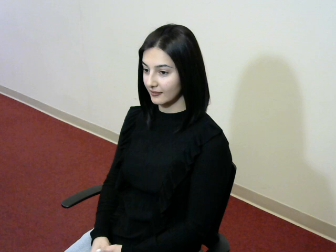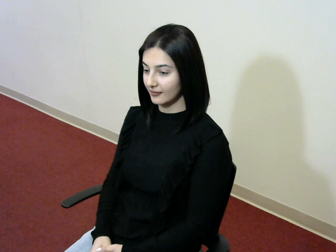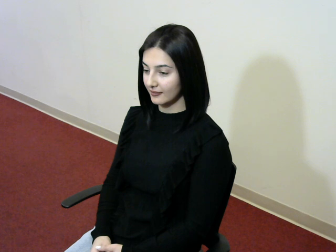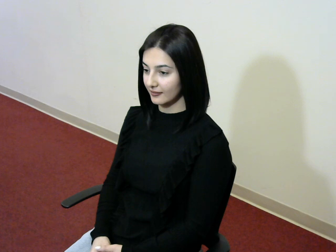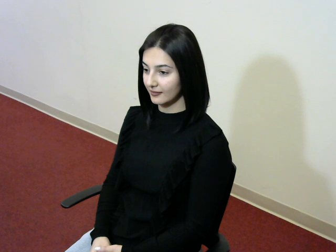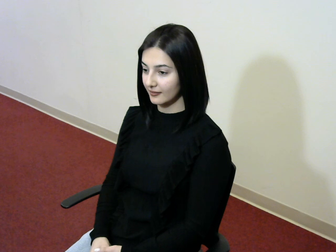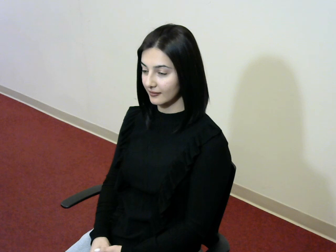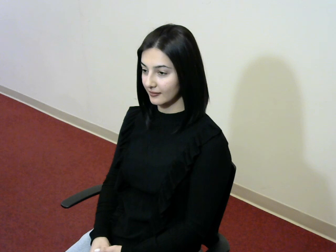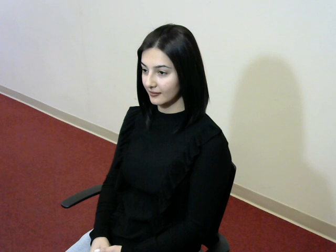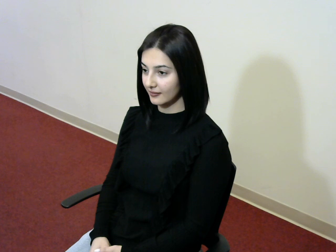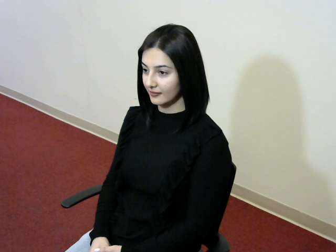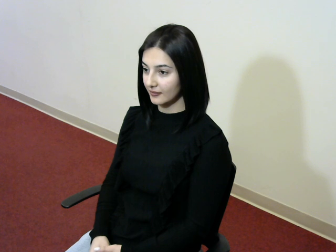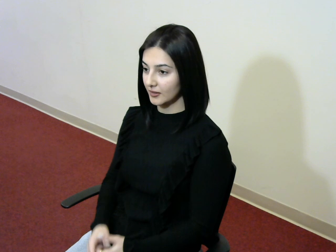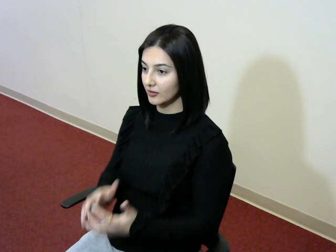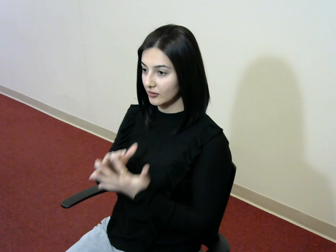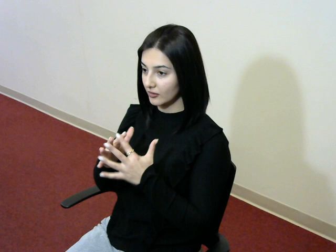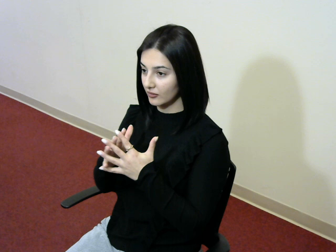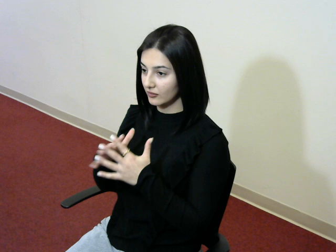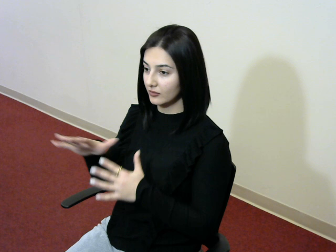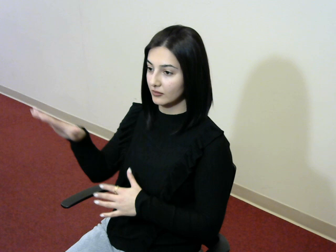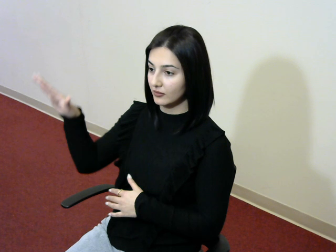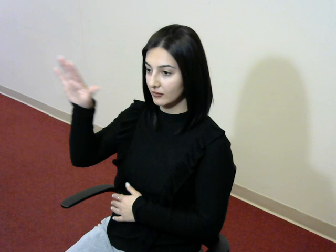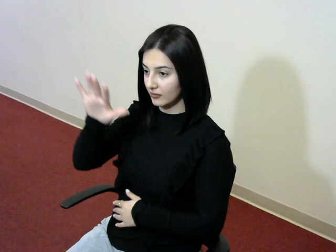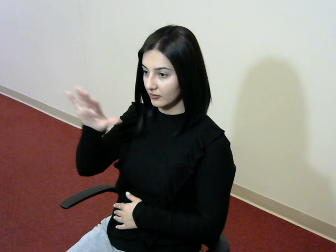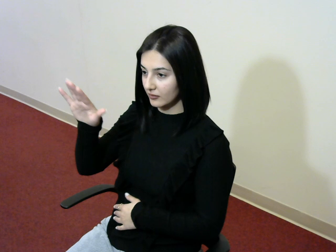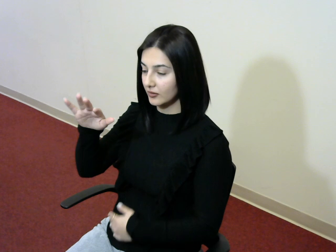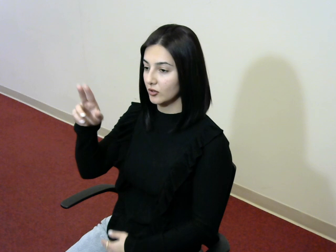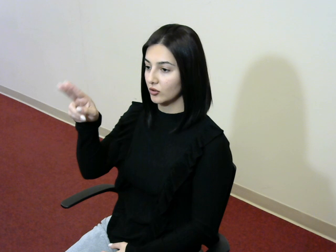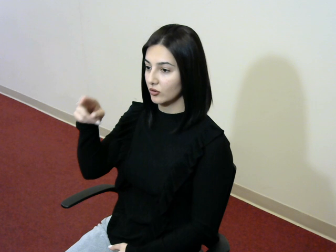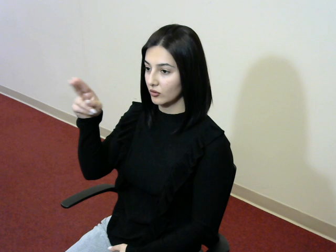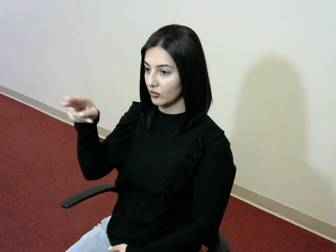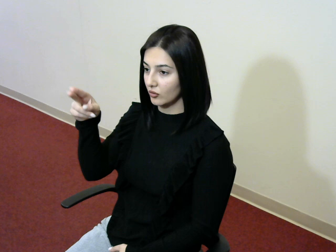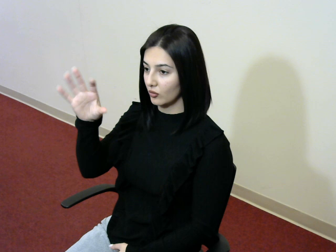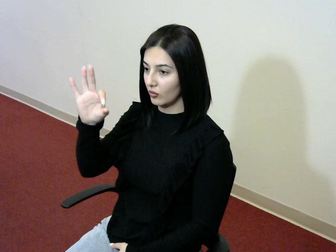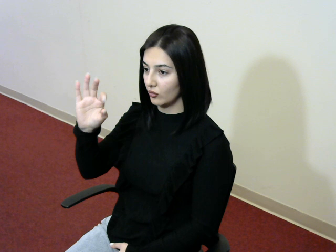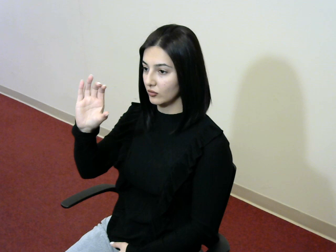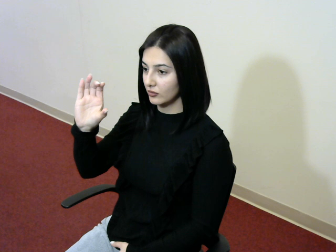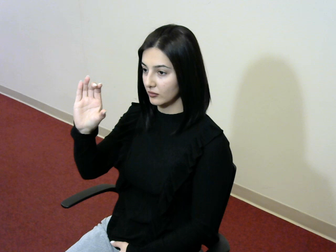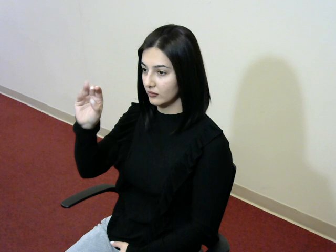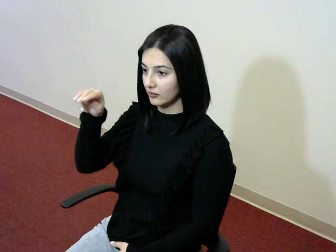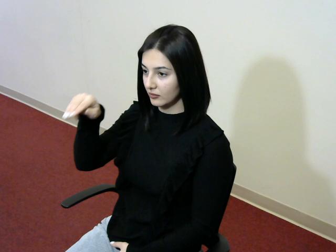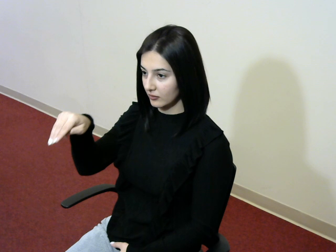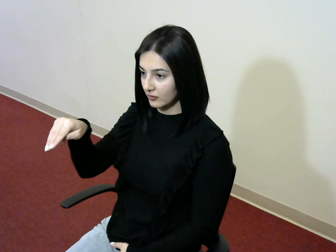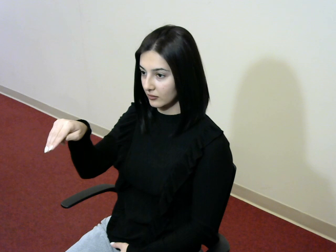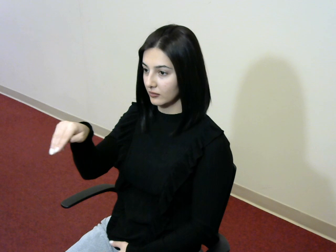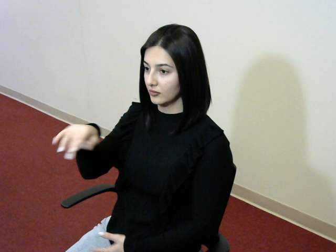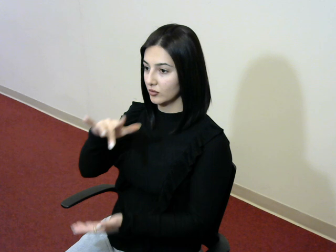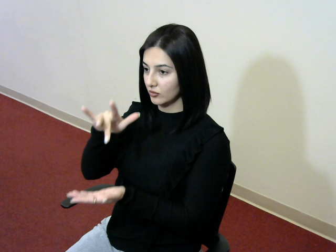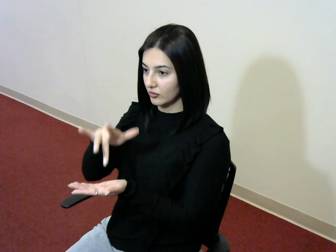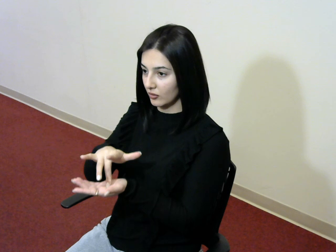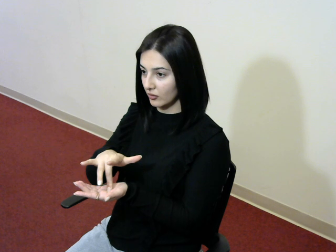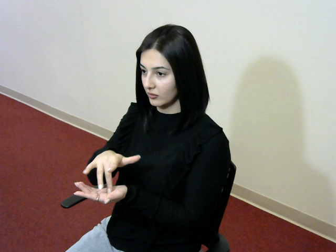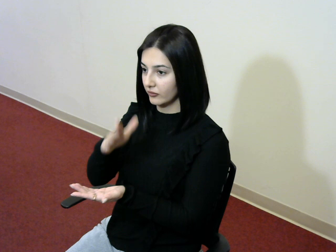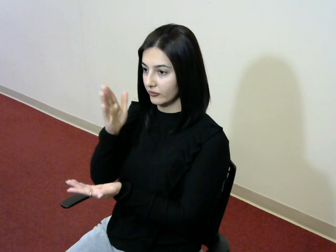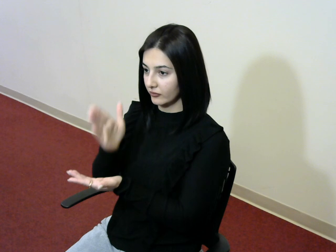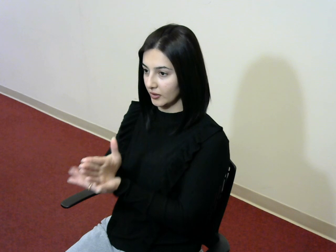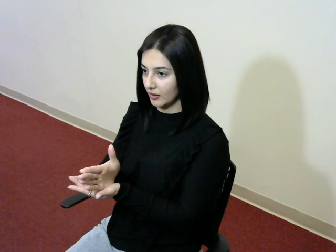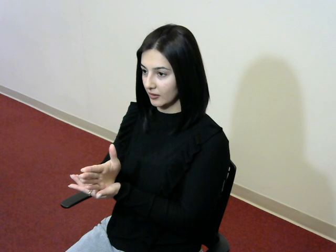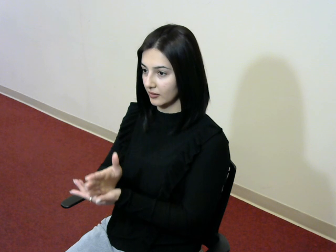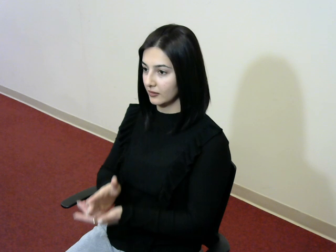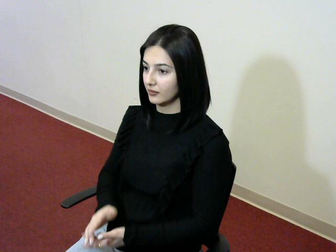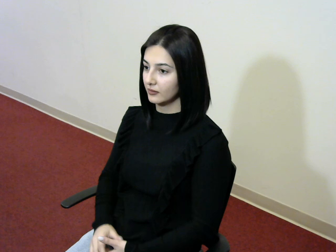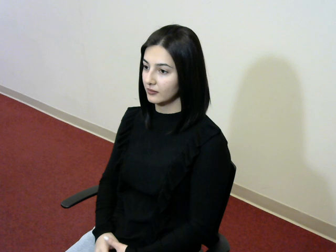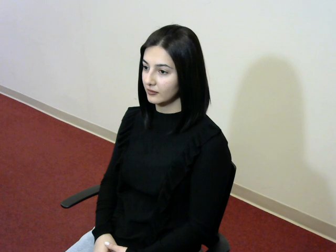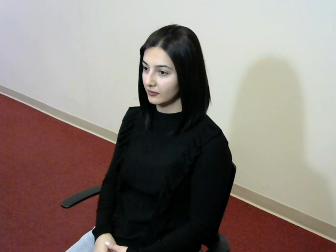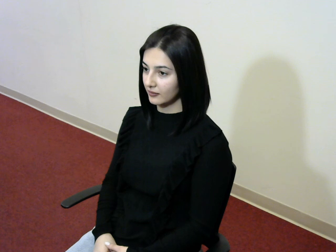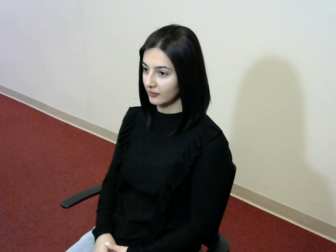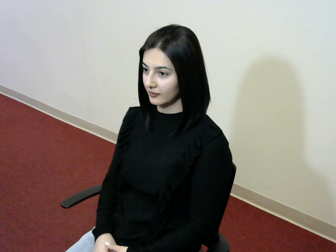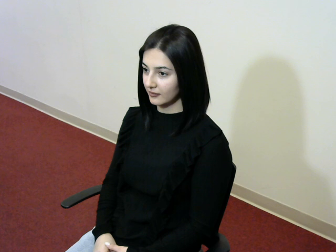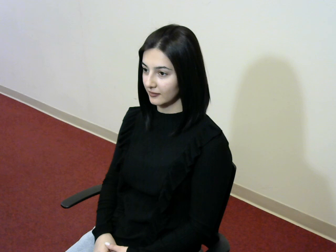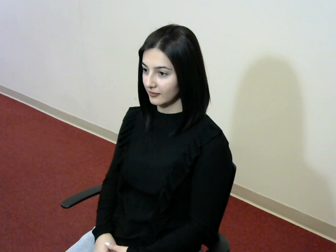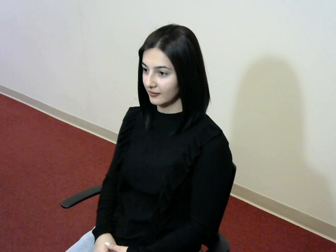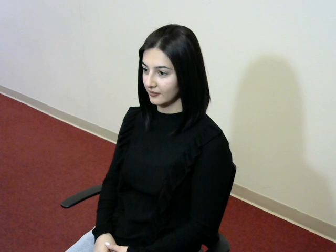Rayonlarda DOST Mərkəzləri varmı?